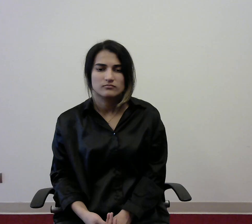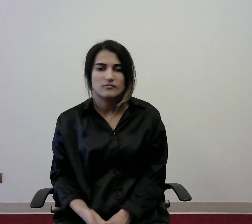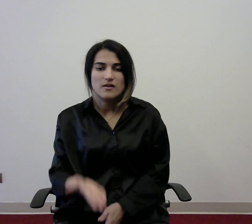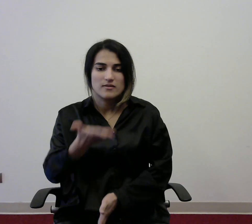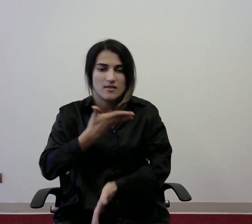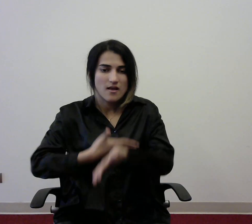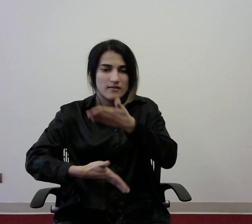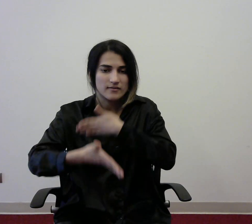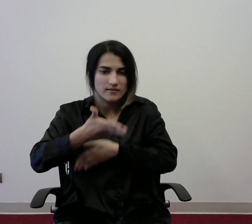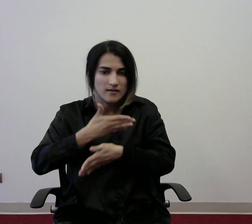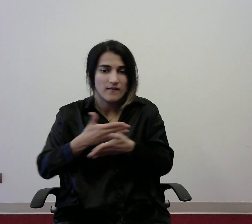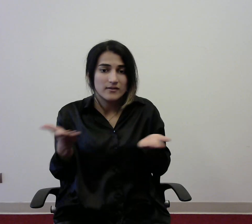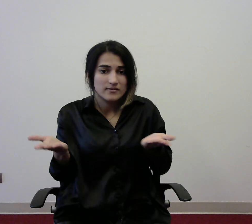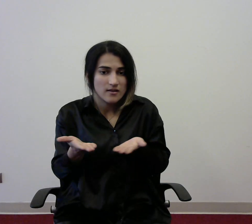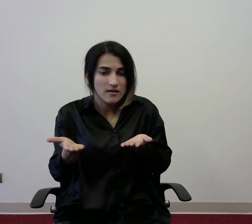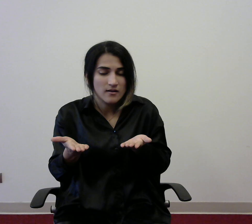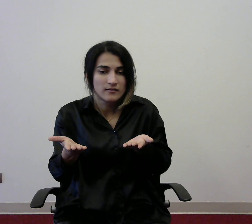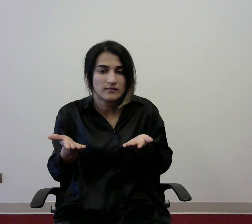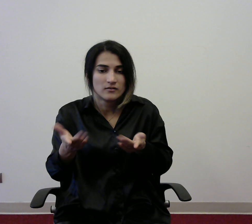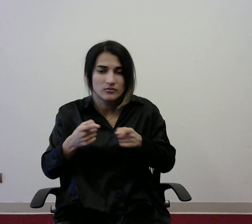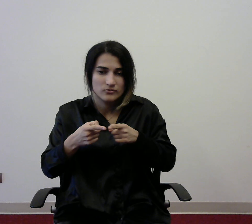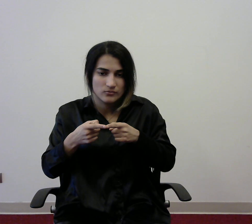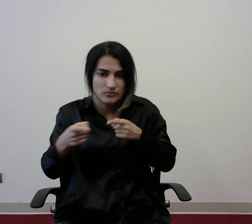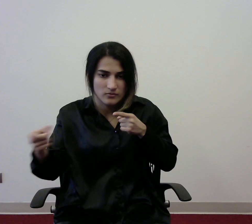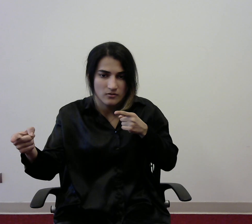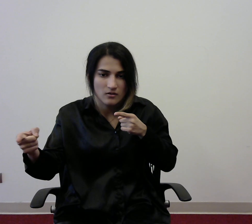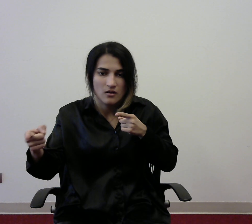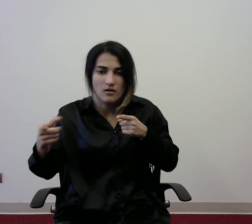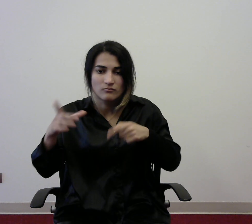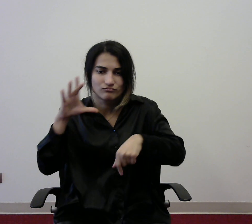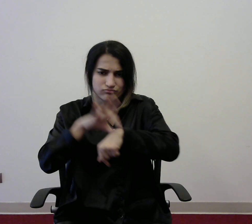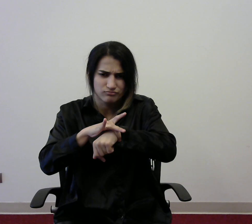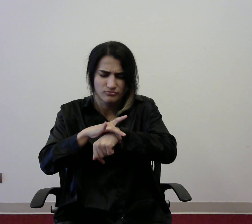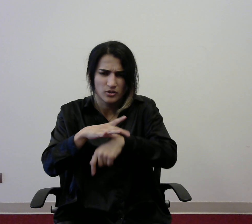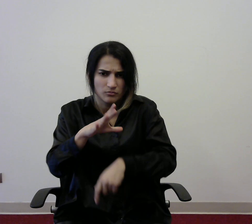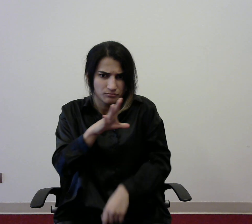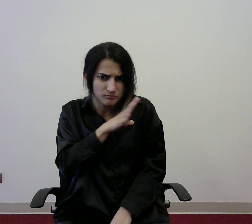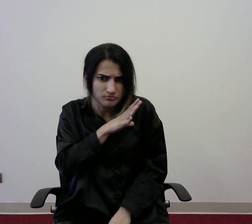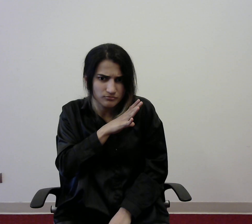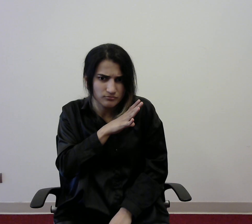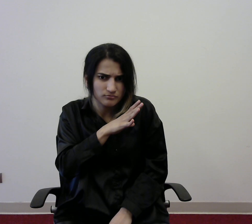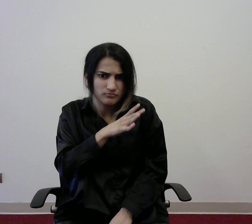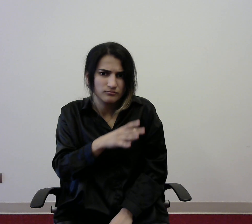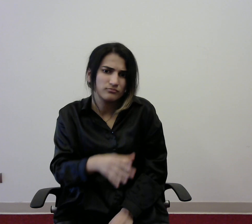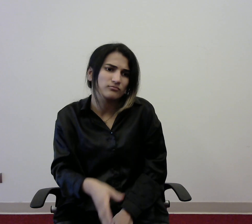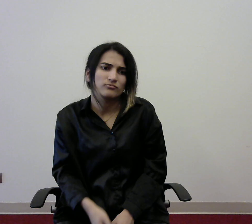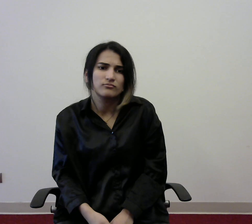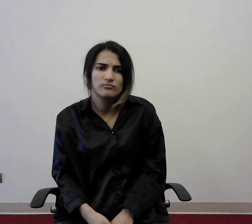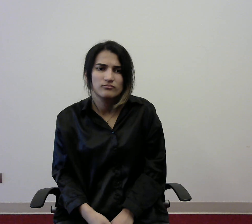Əlillik hansı müddətə müəyyən olunur?